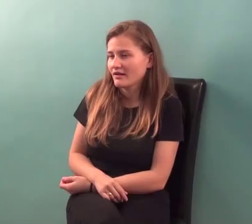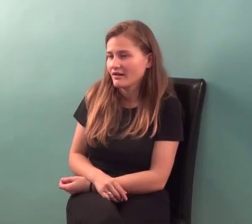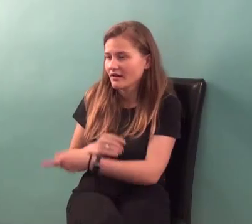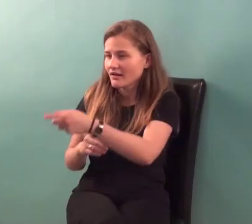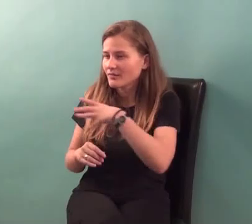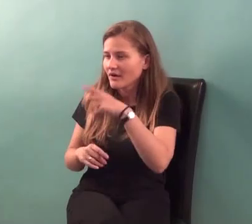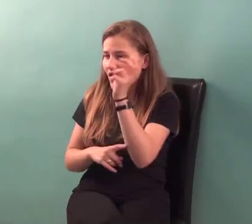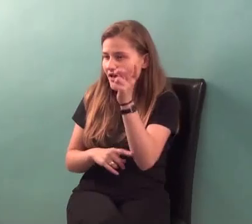To było w Holandii.